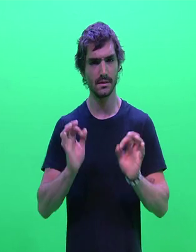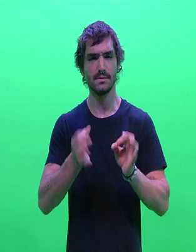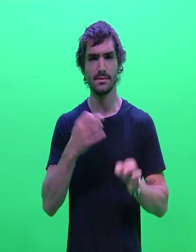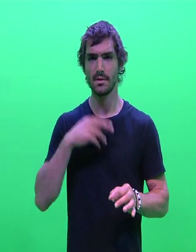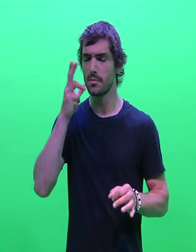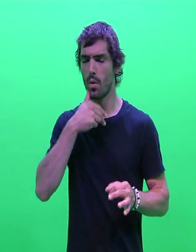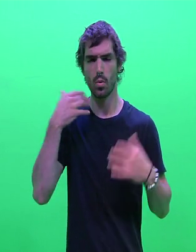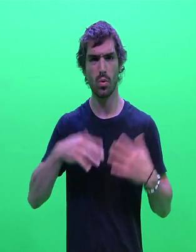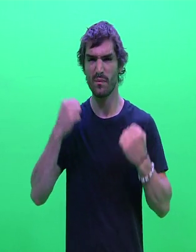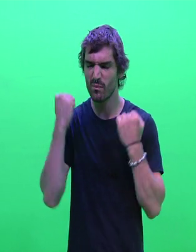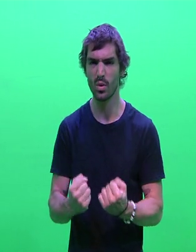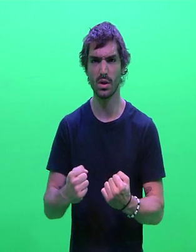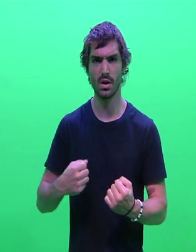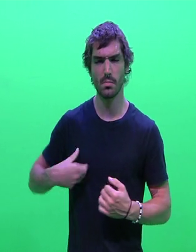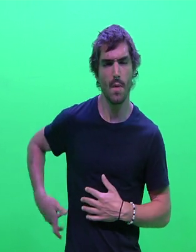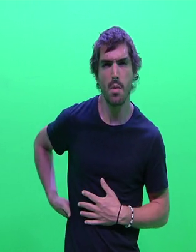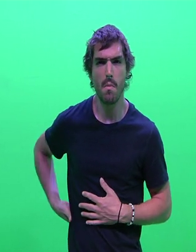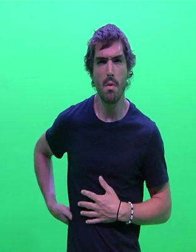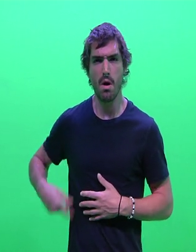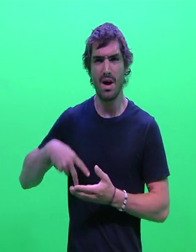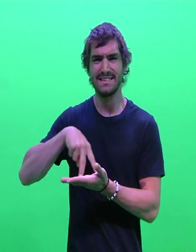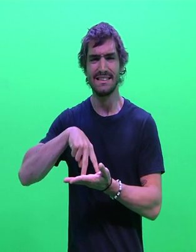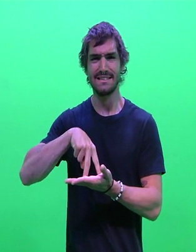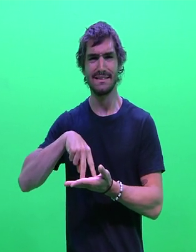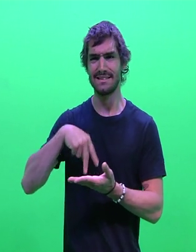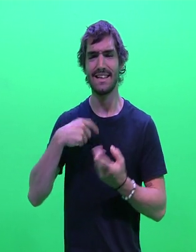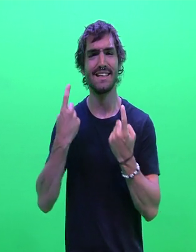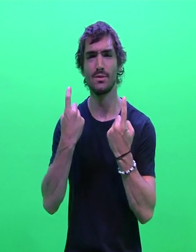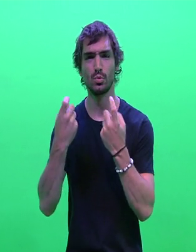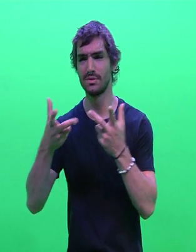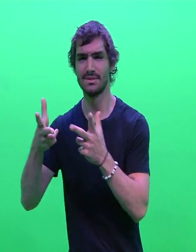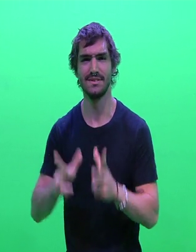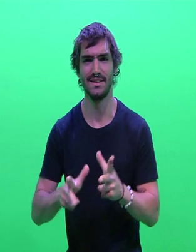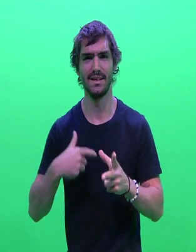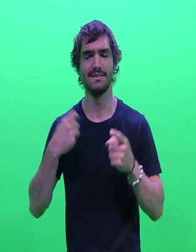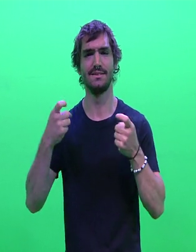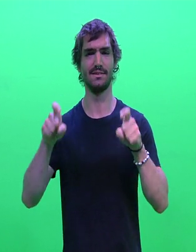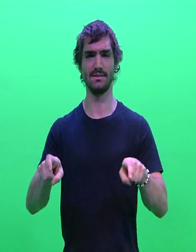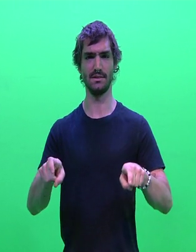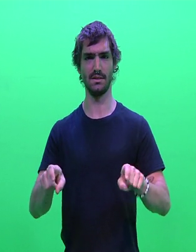Sí, em fa molt mal l'esquena, quan estic dret necessito seure a algun lloc i descansar.